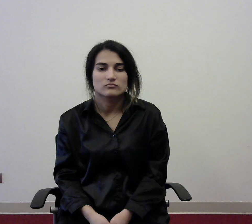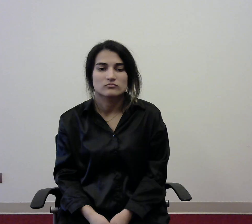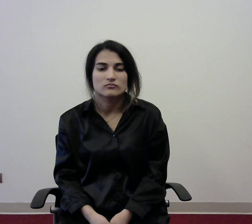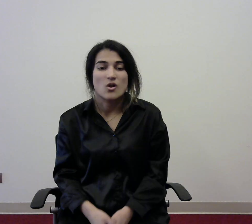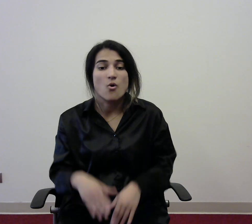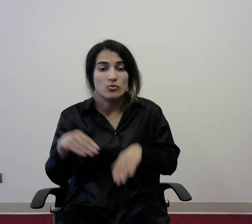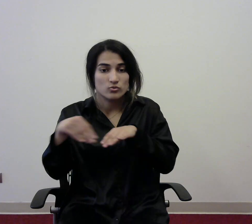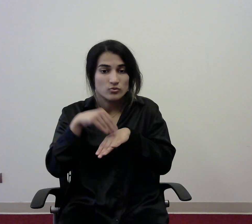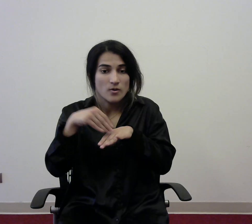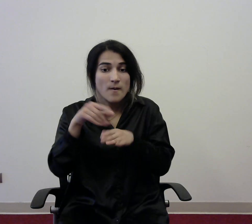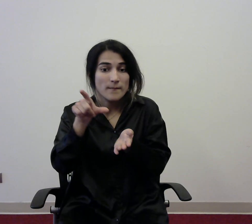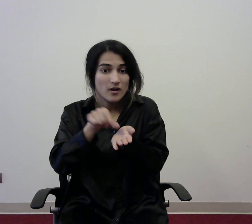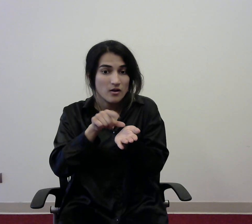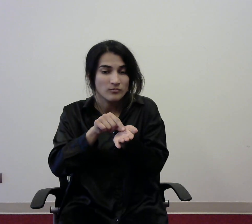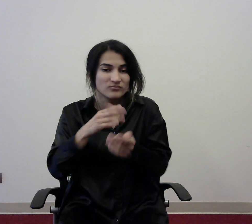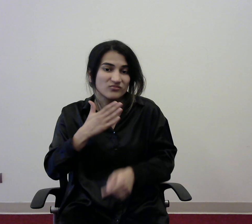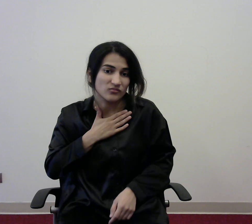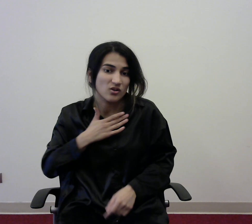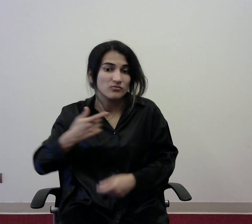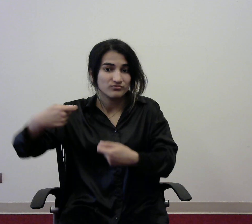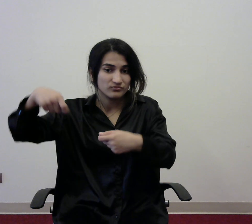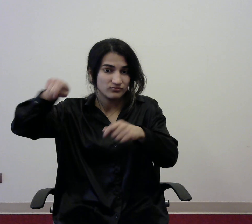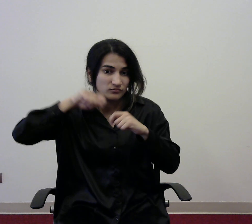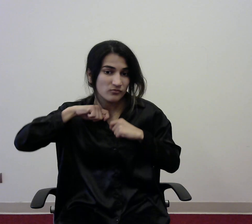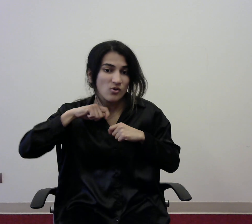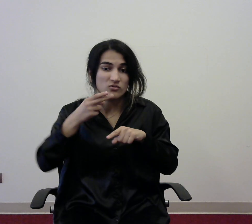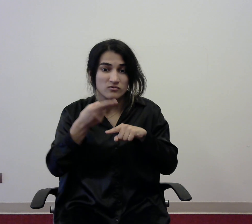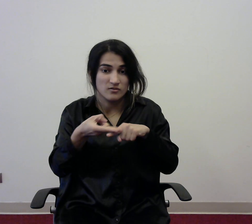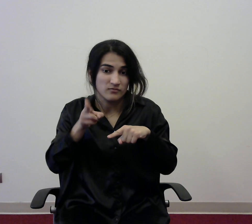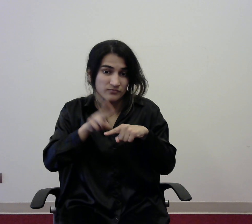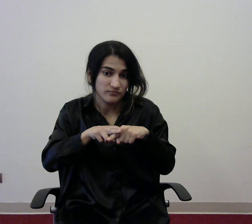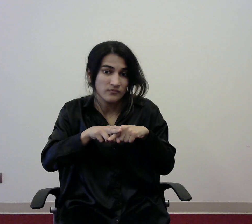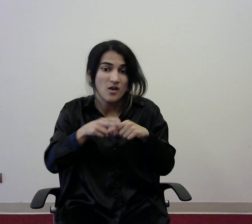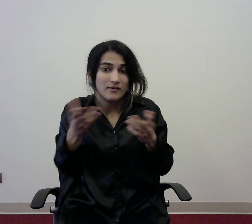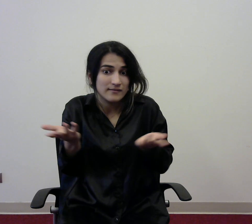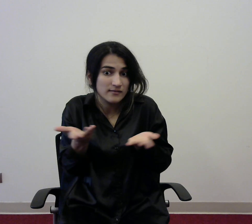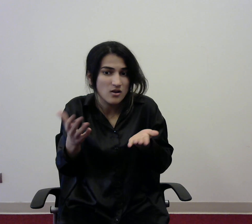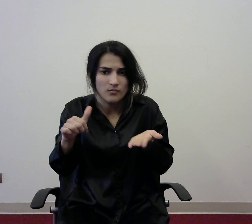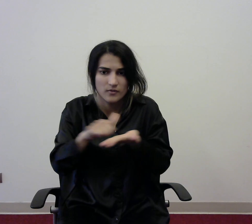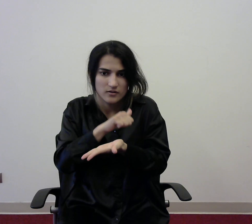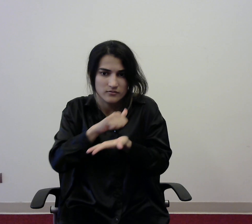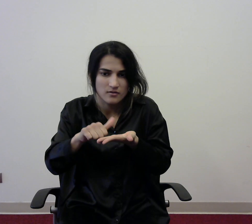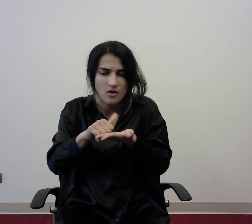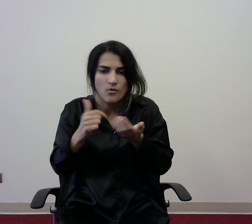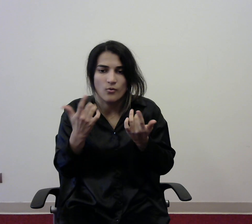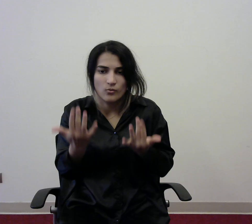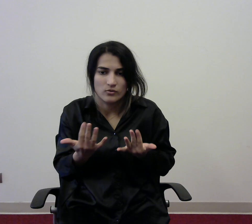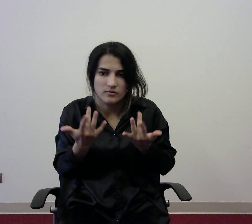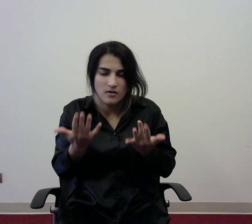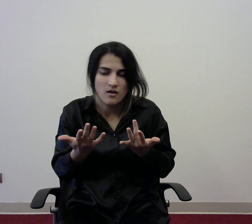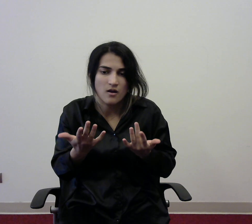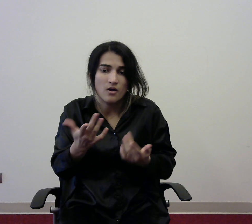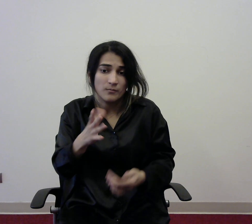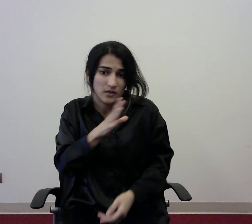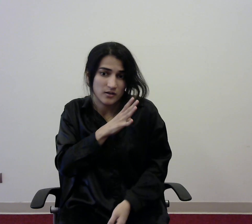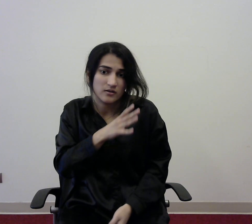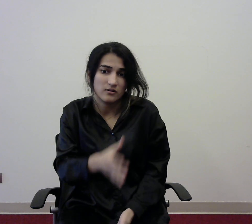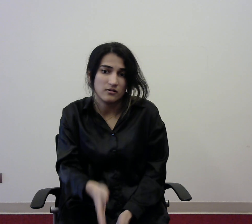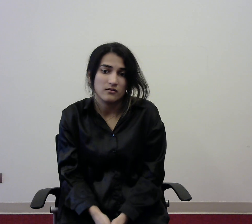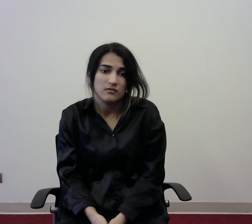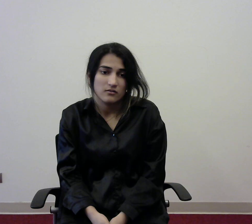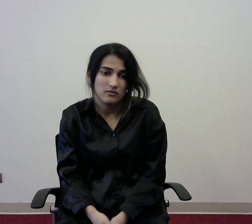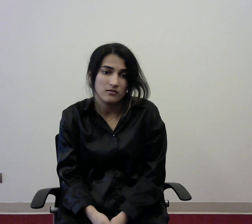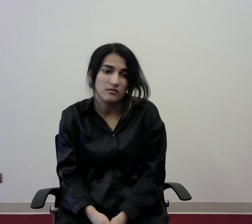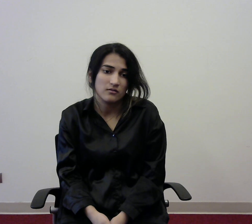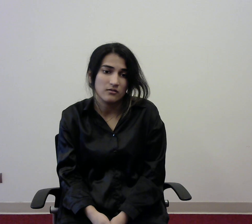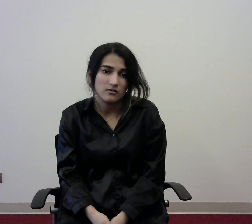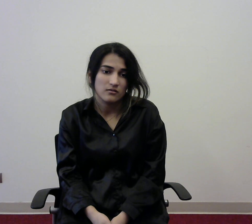Yoldaşımın pensiyasını mənə köçürmək üçün hansı sənədlər tələb olunur?